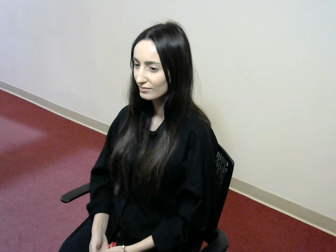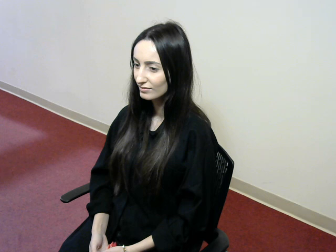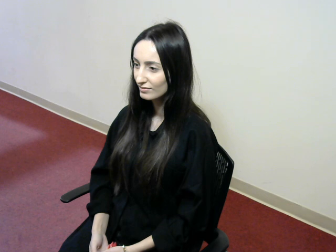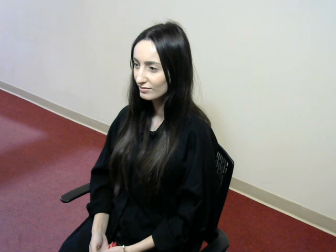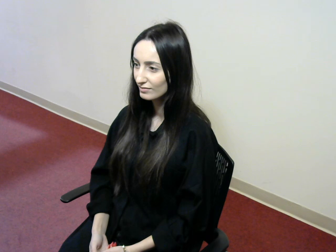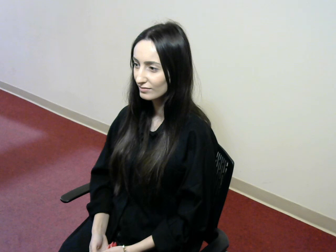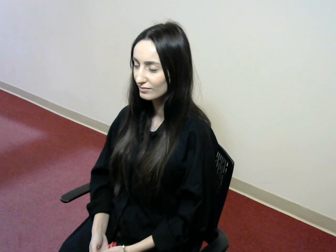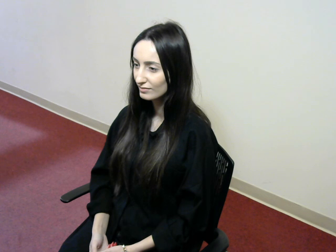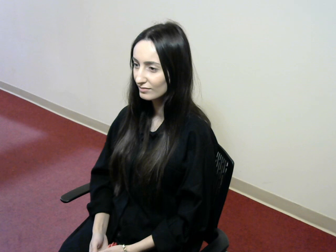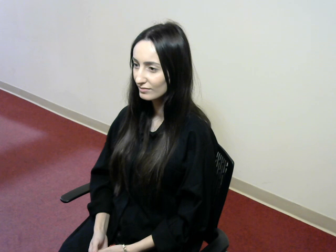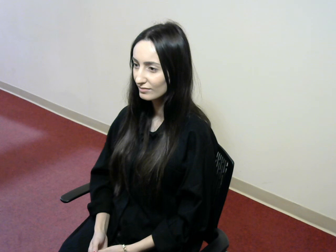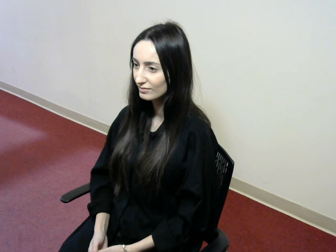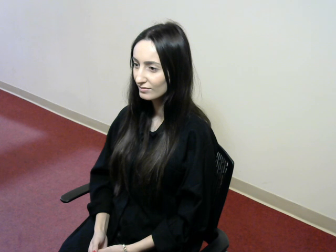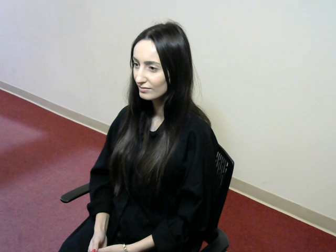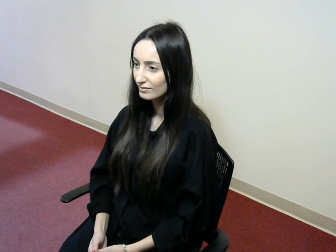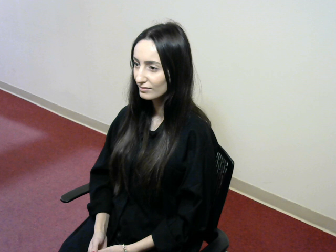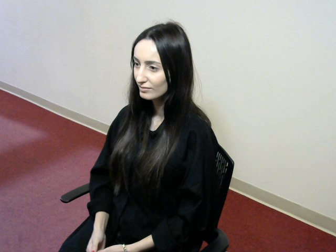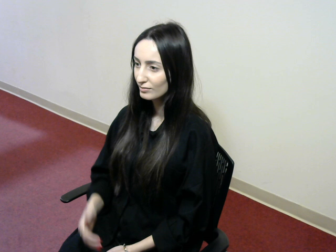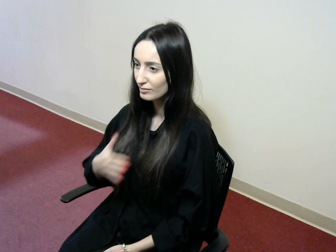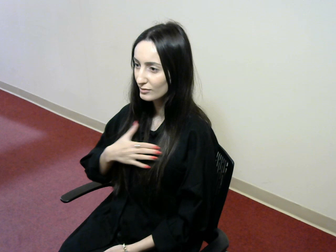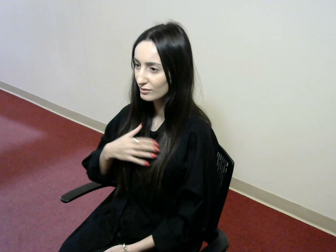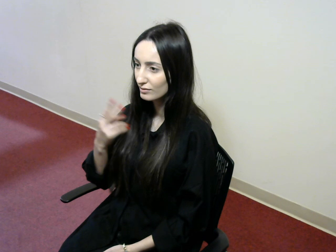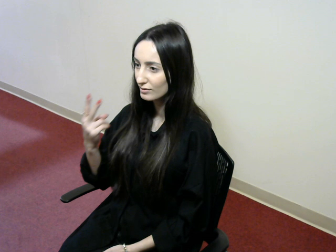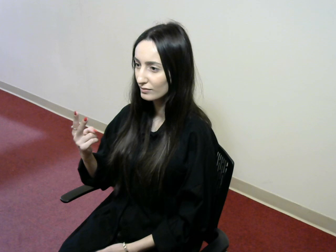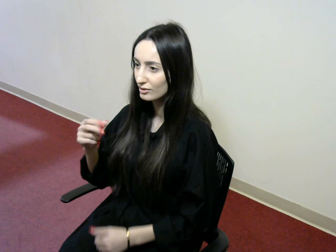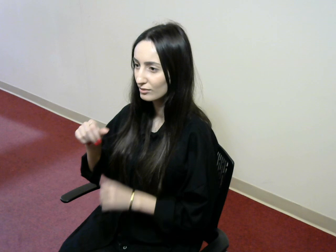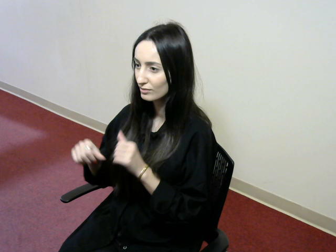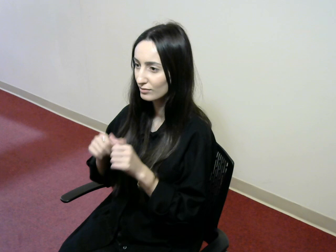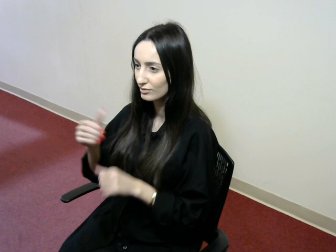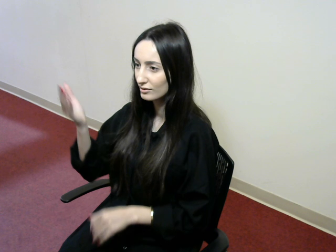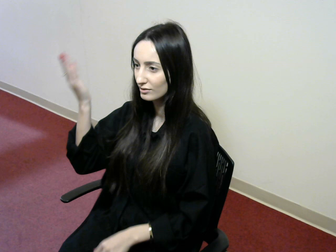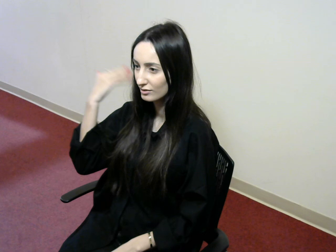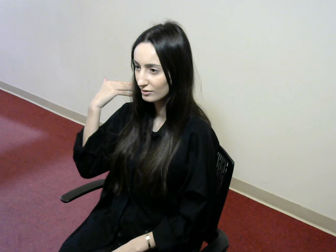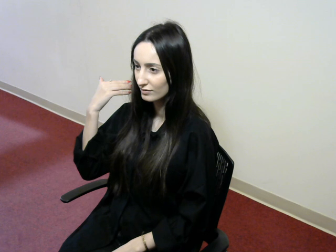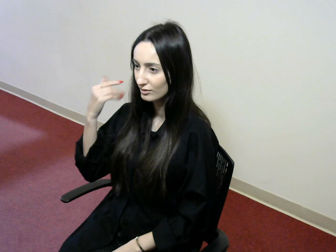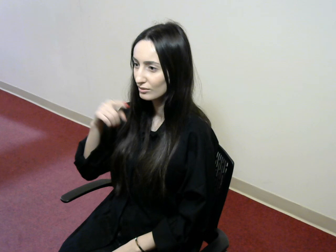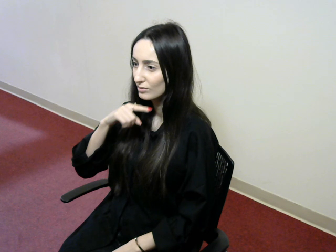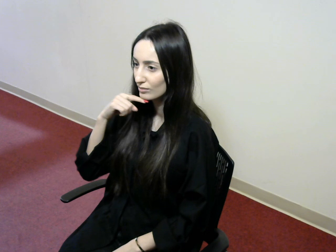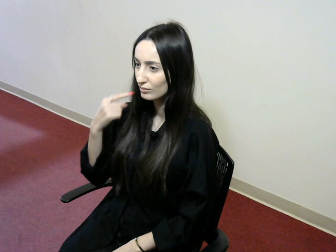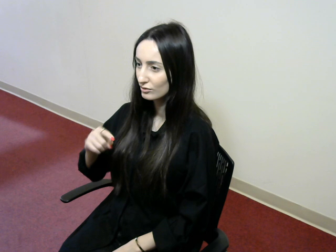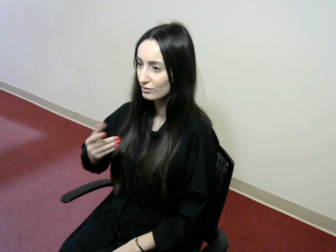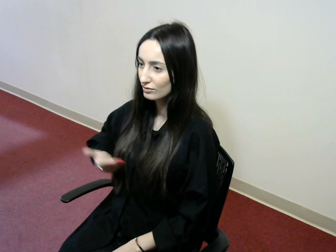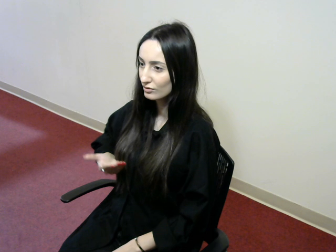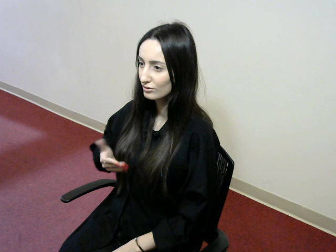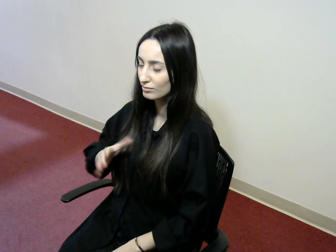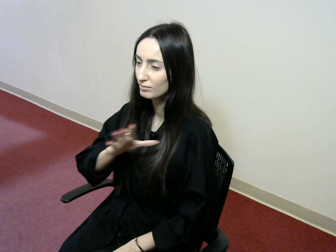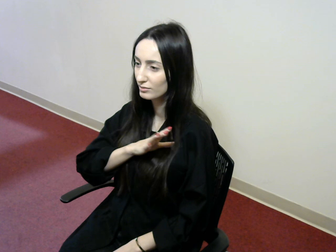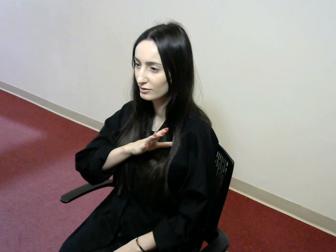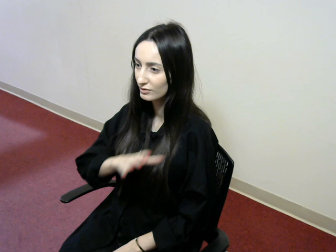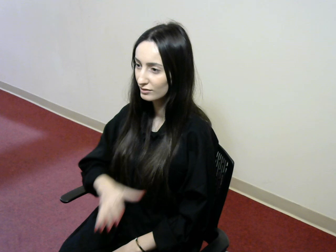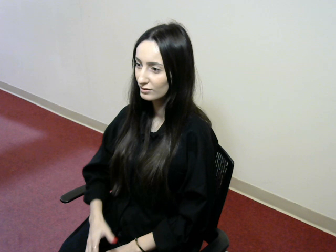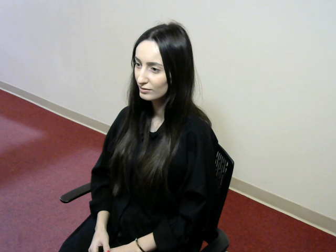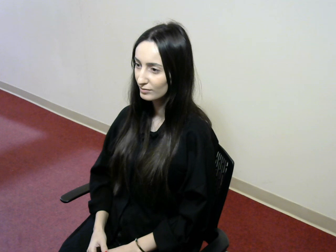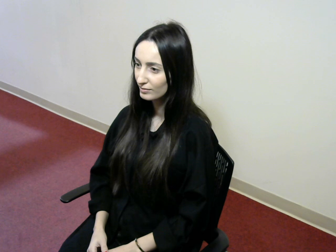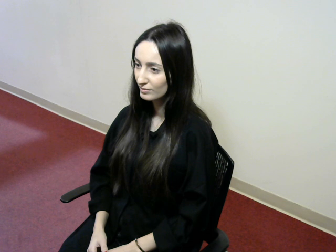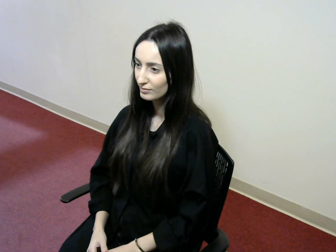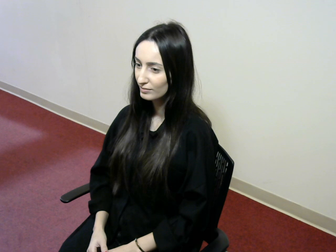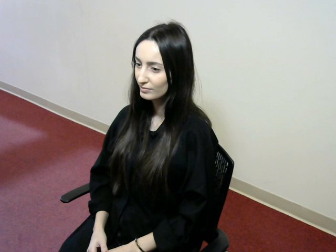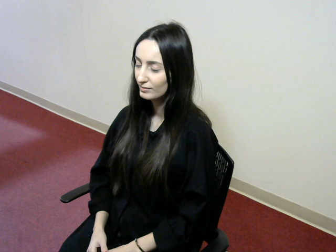Mən iki il öncə Rusiyada yaşayırdım